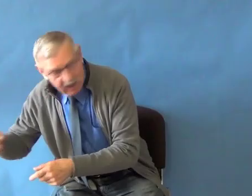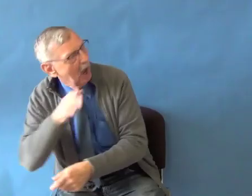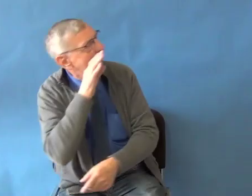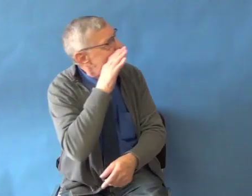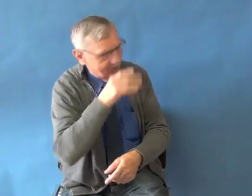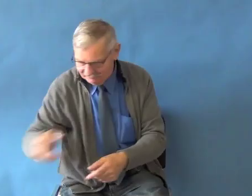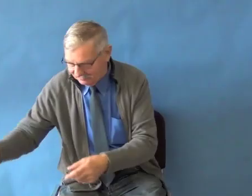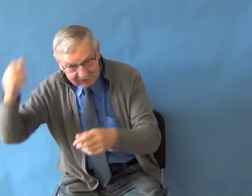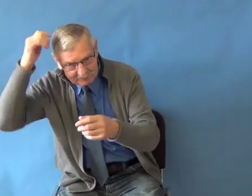Zwrócił czapkę.